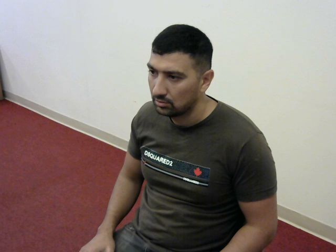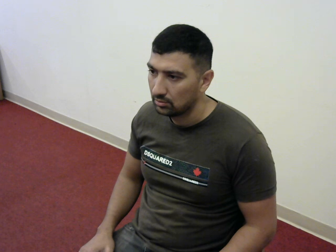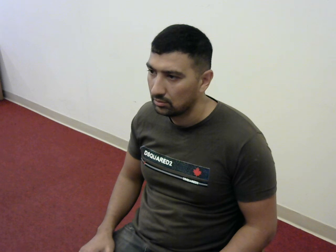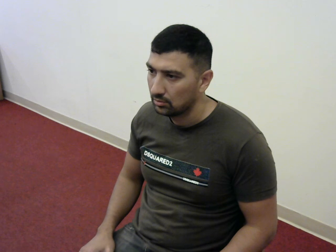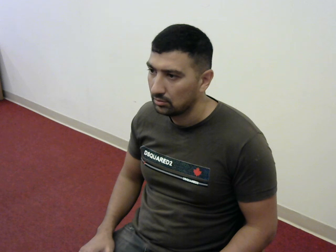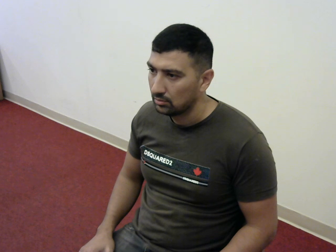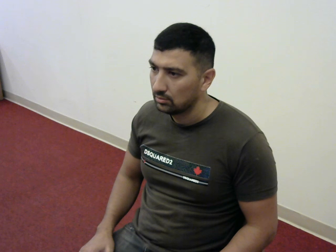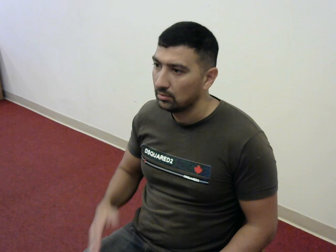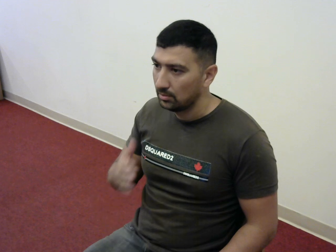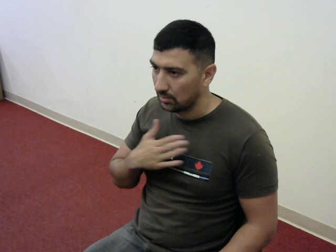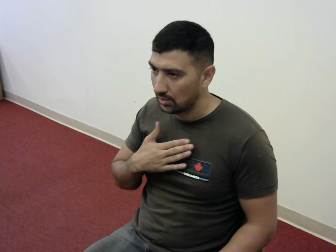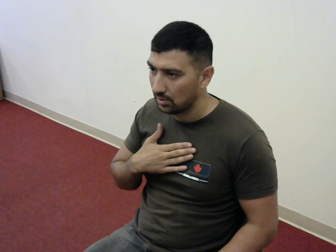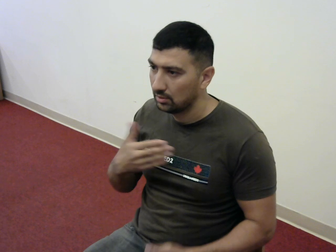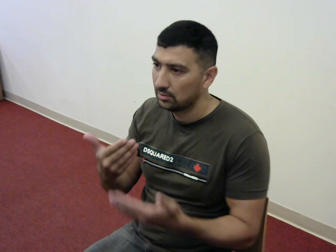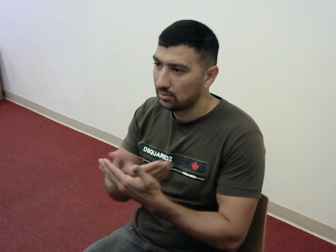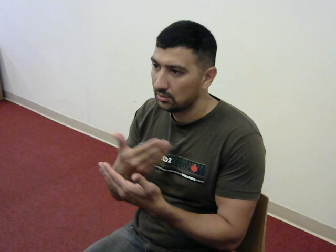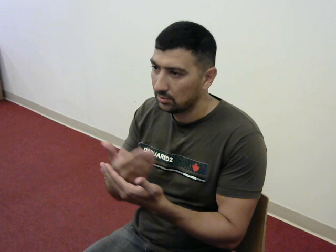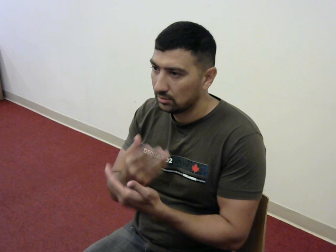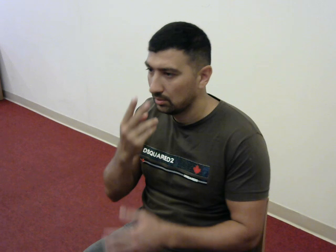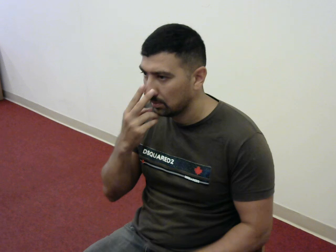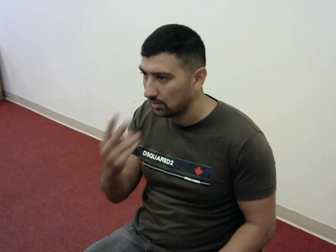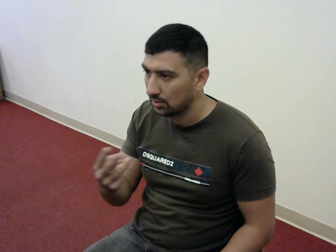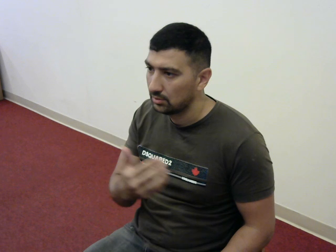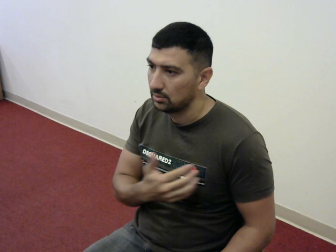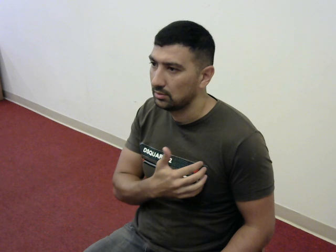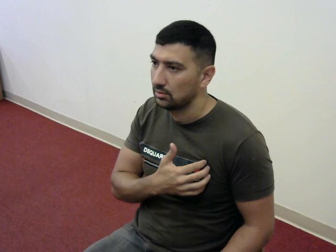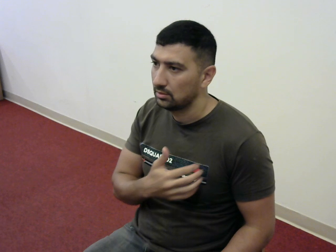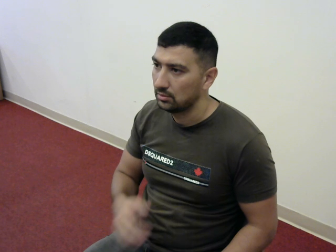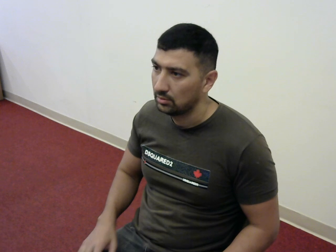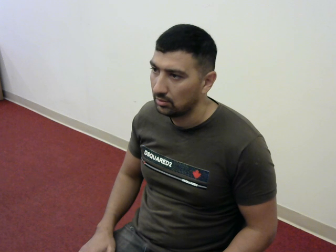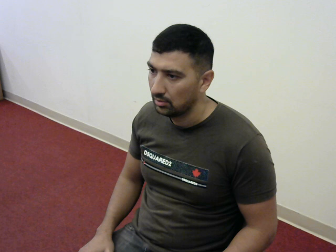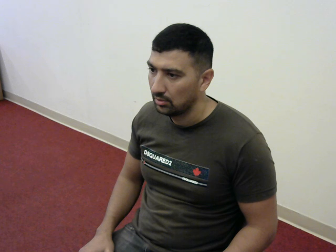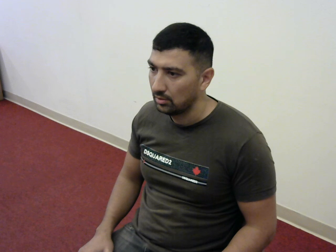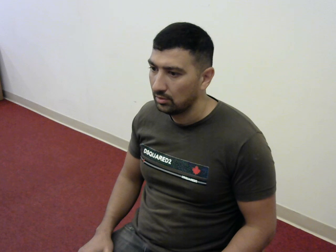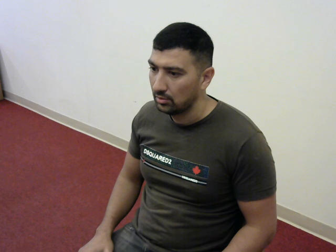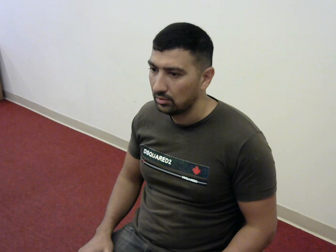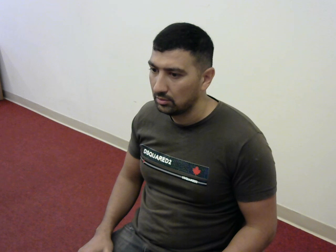Mən xəbərlərə baxmaq istəyirəm